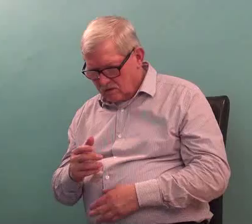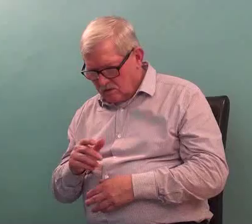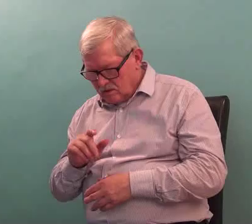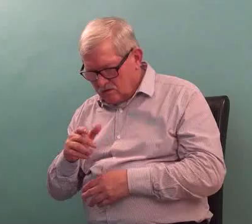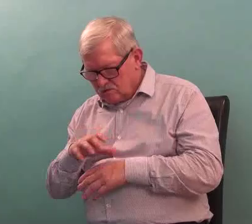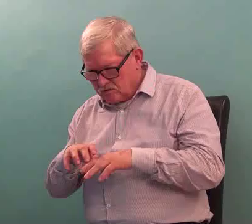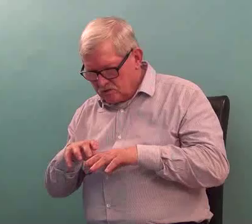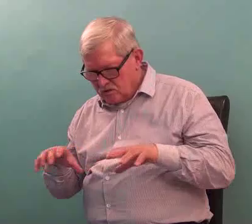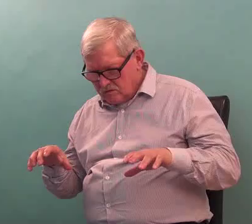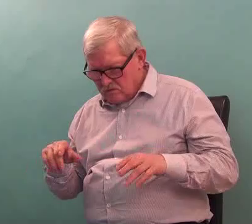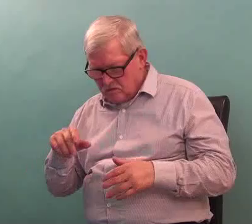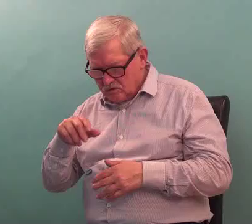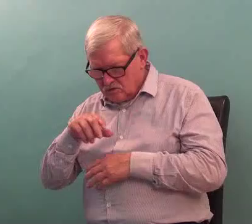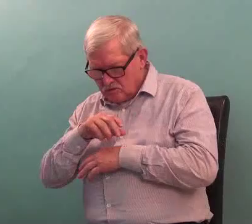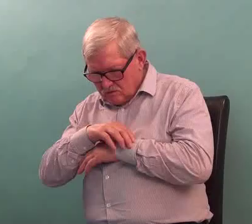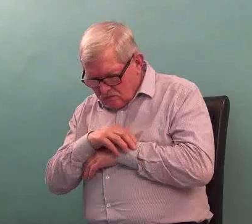Chłopiec opiera się o leżące drzewo i patrzy.